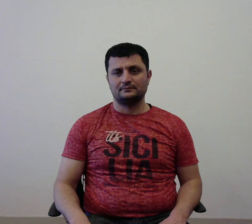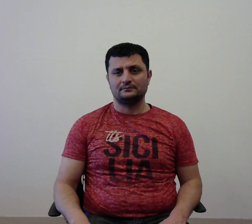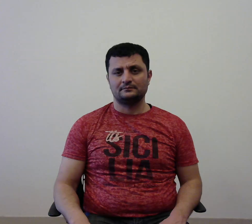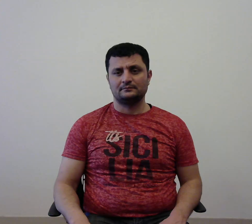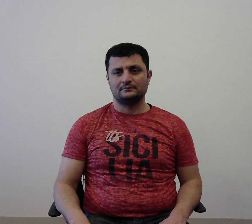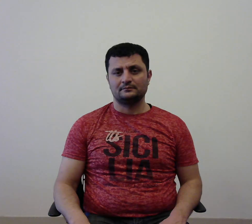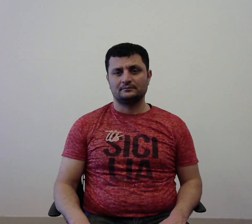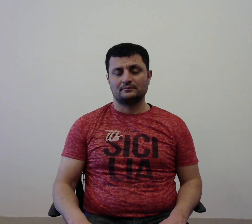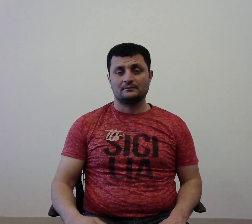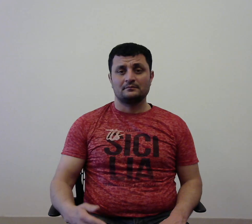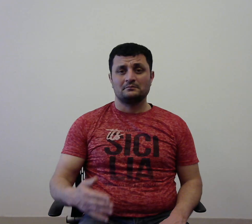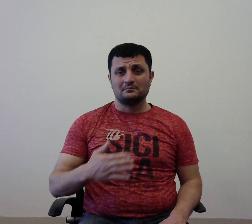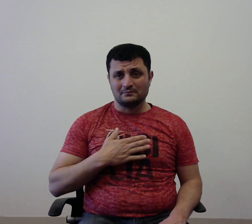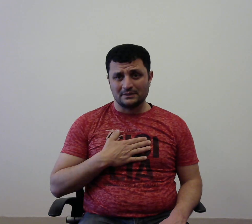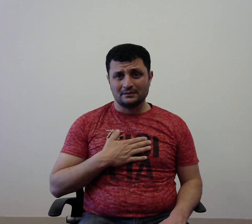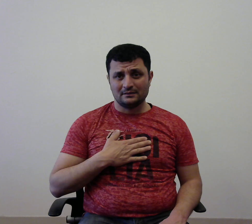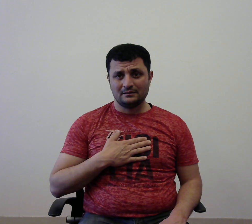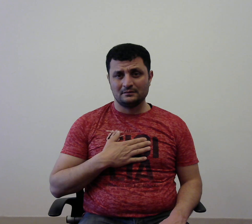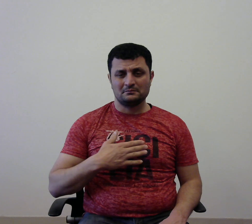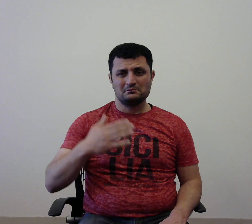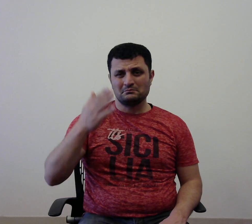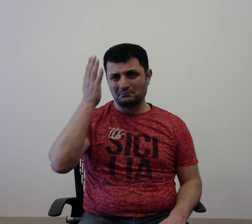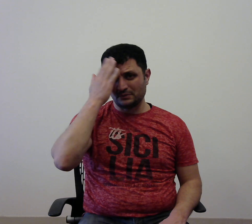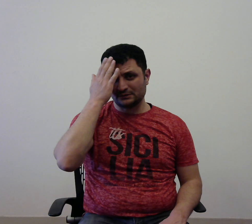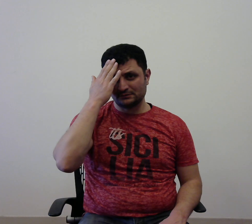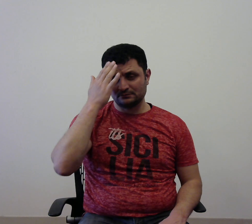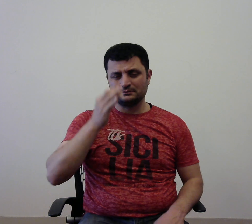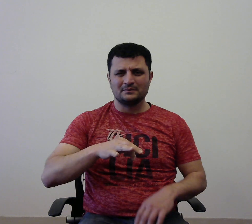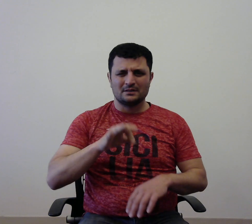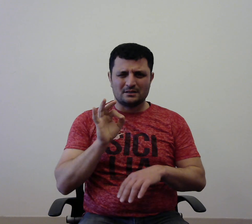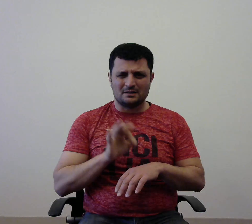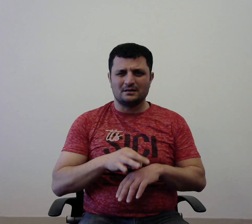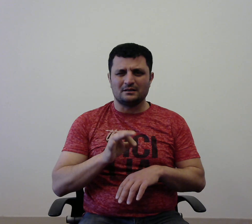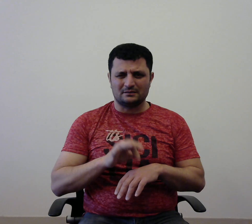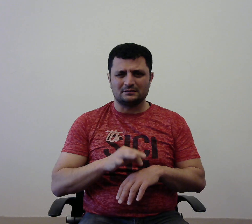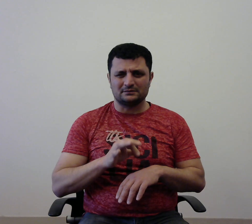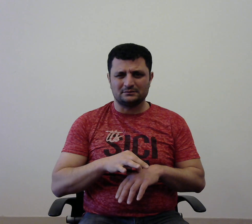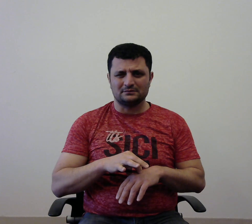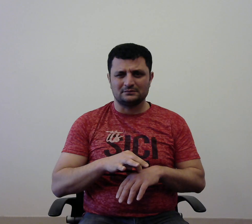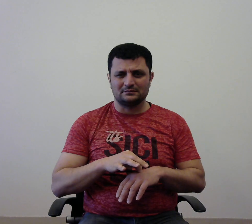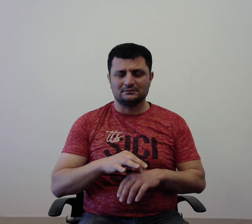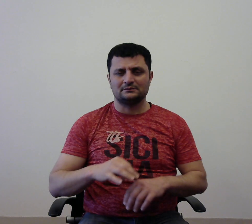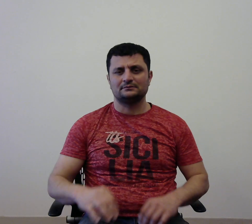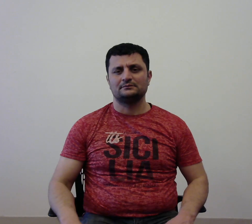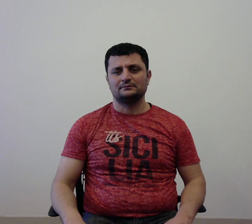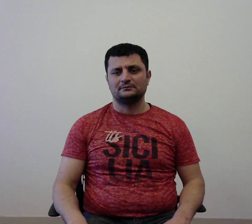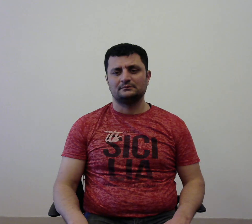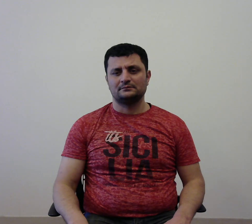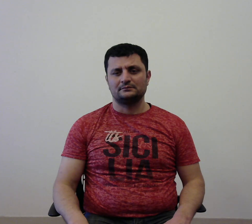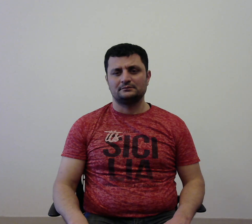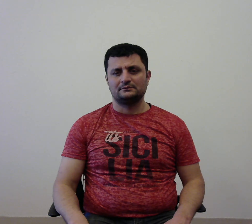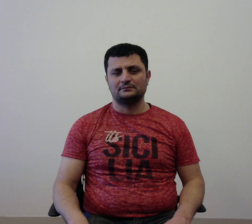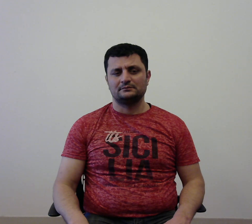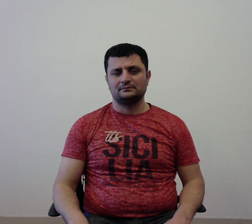Mənim başım ağrıyır